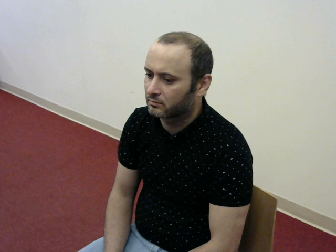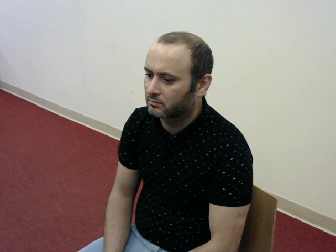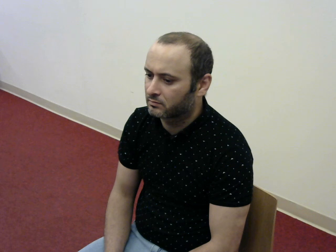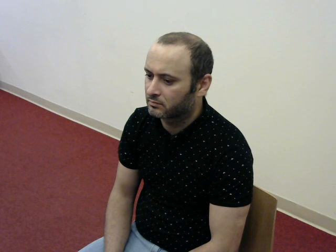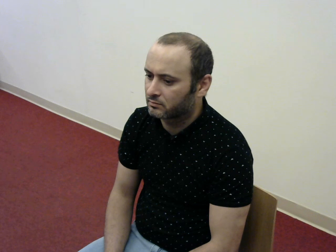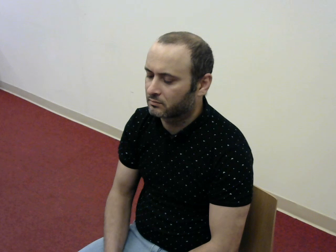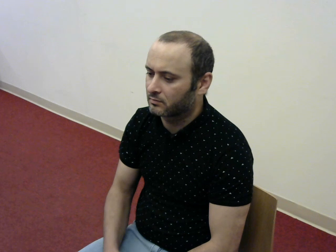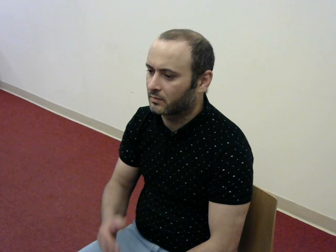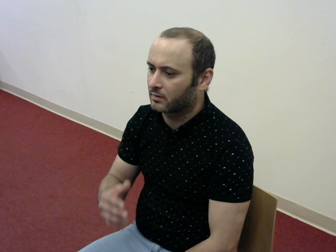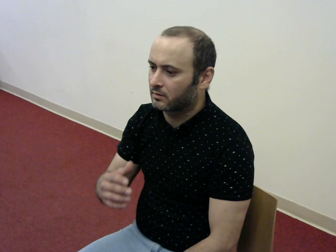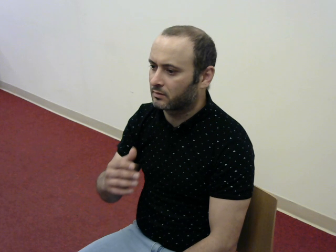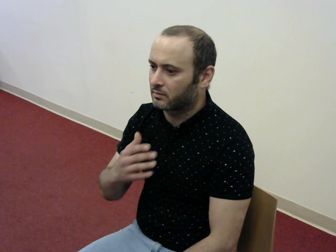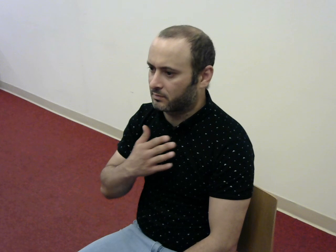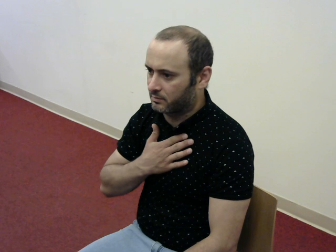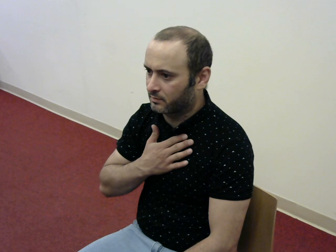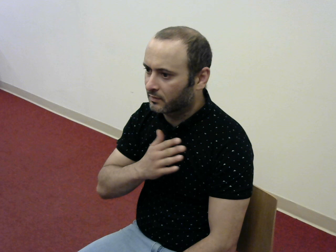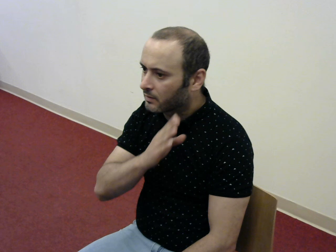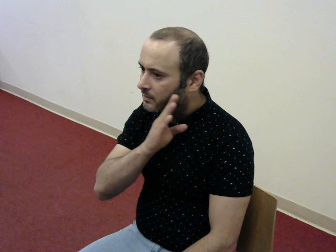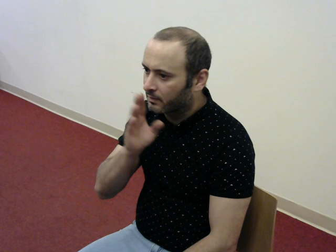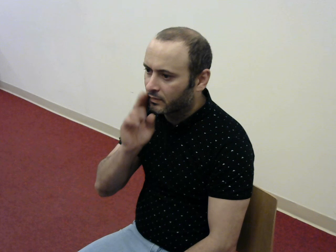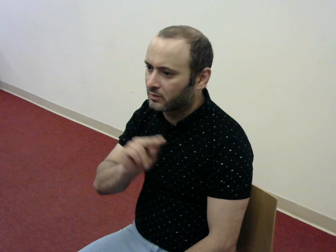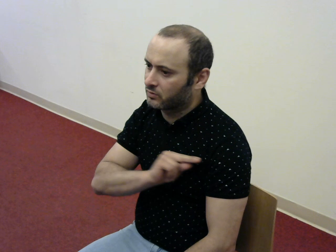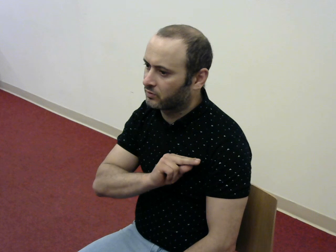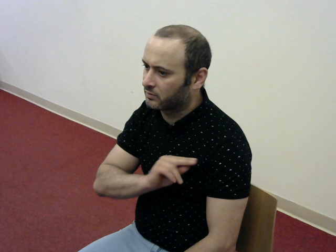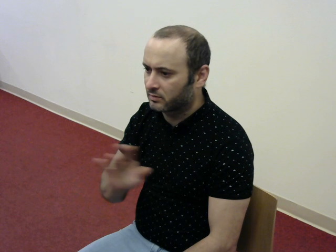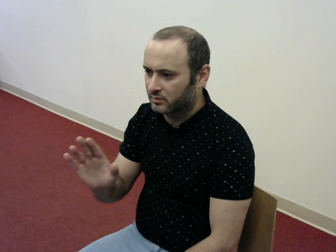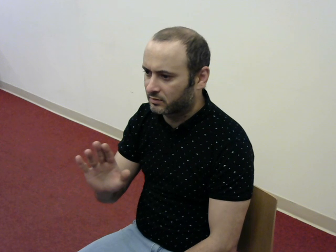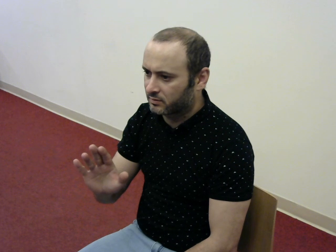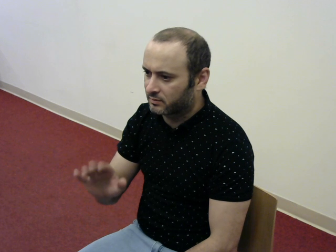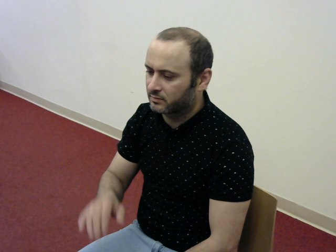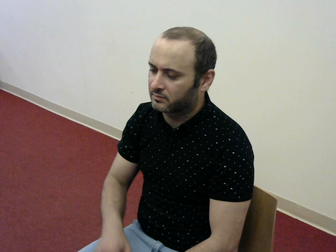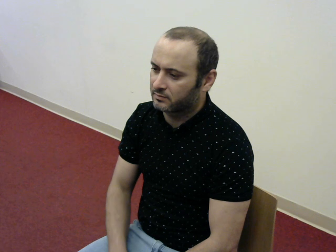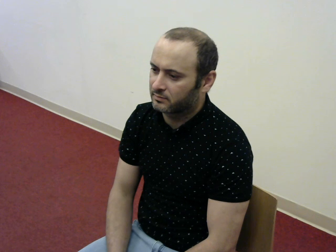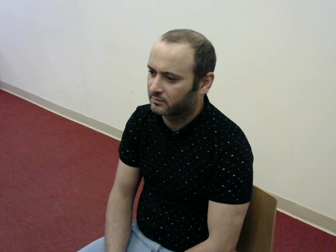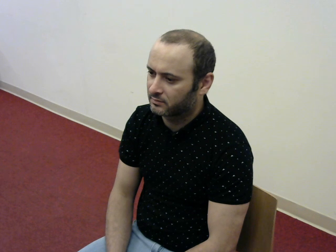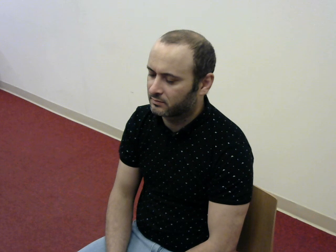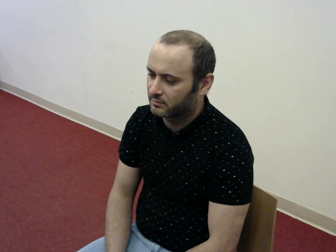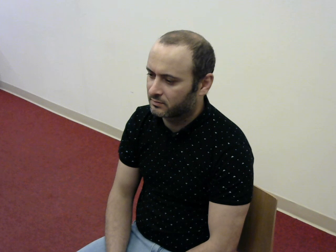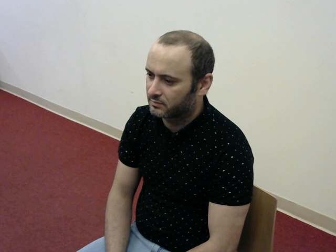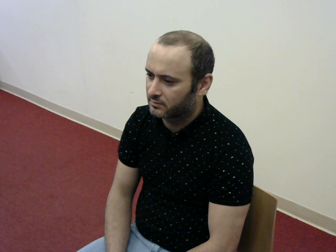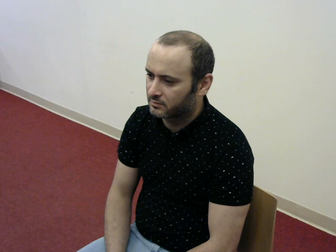Mənim anam işsizdir